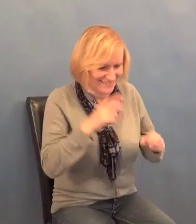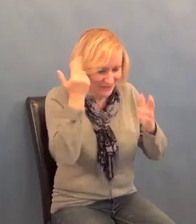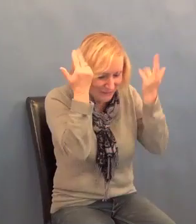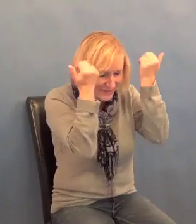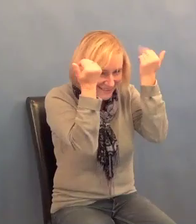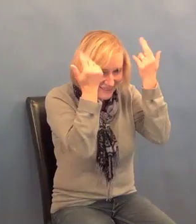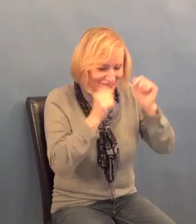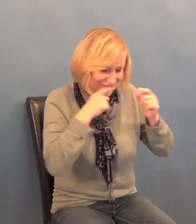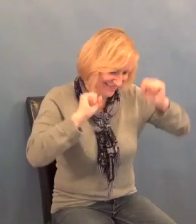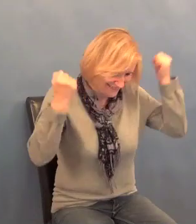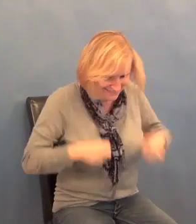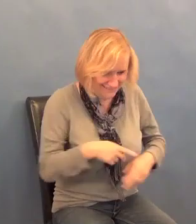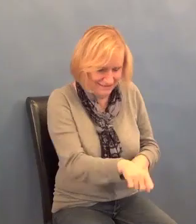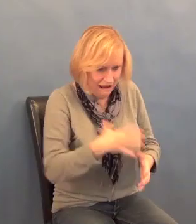Królik jest cały ubrany na czerwono.